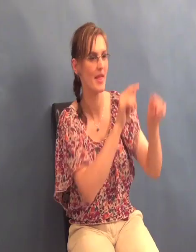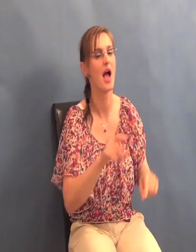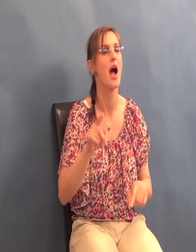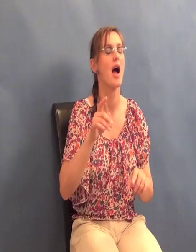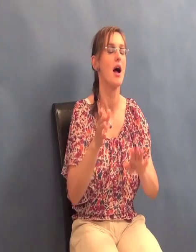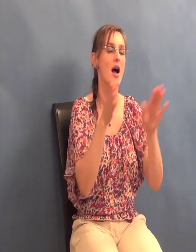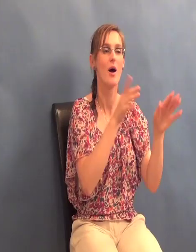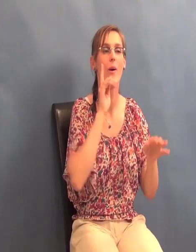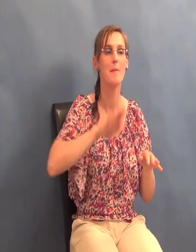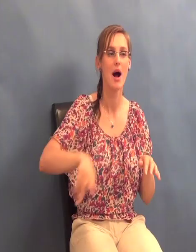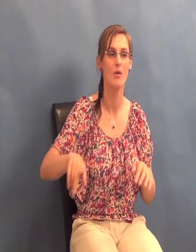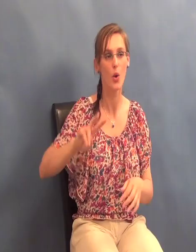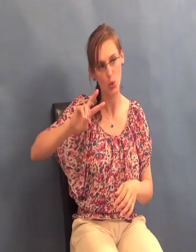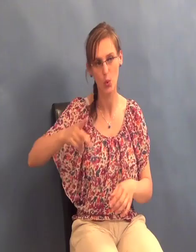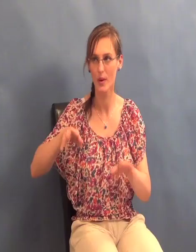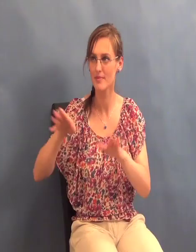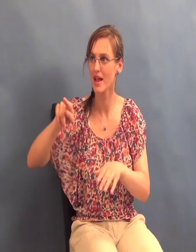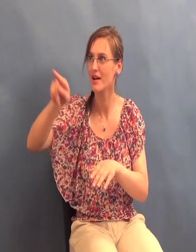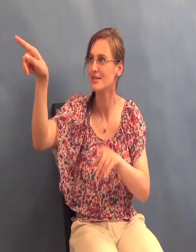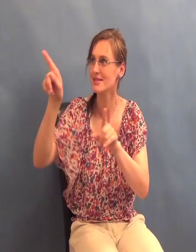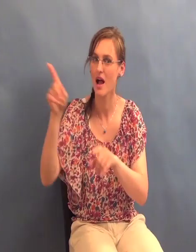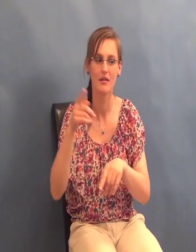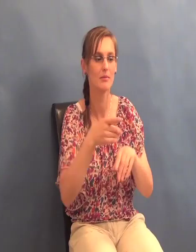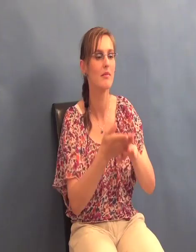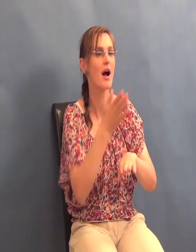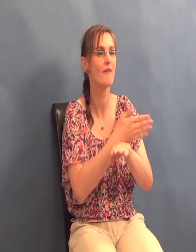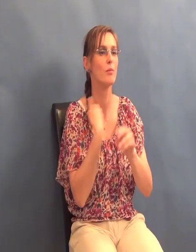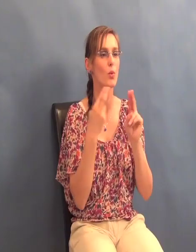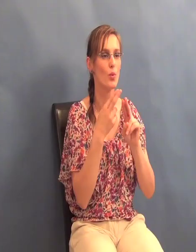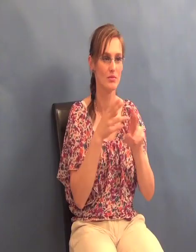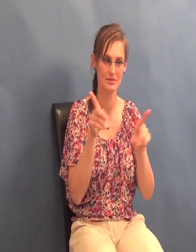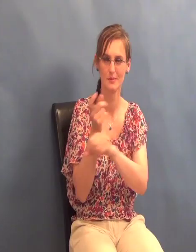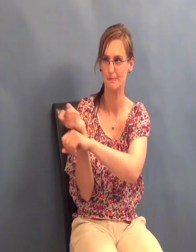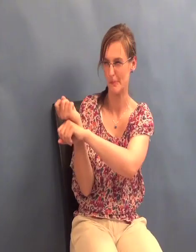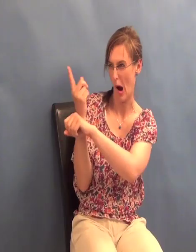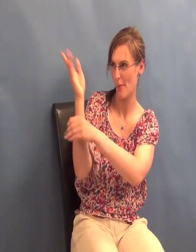Potem widać małego chłopca, który w innym miejscu szuka znaku zapytania, tego samego, o którym mówili wcześniej, i rzuca w okno, które pęka.